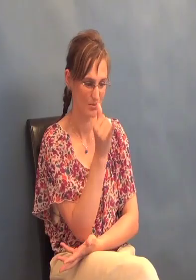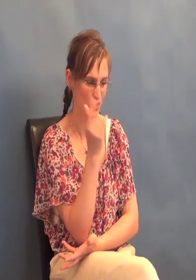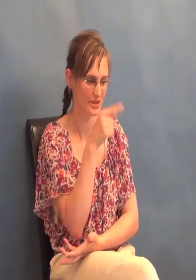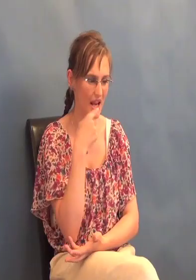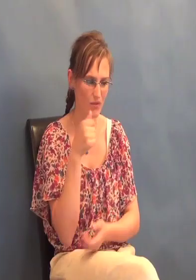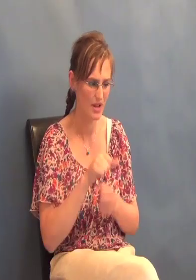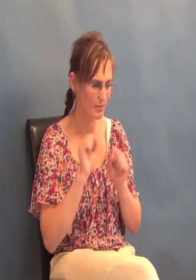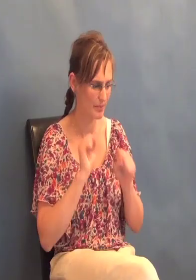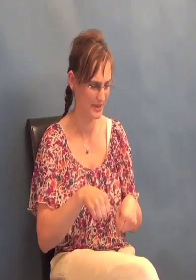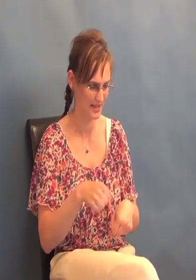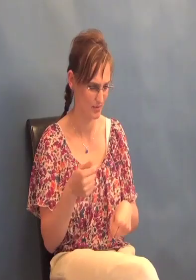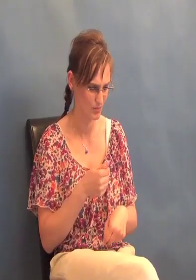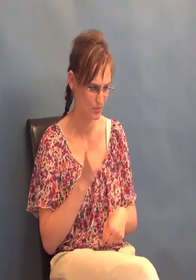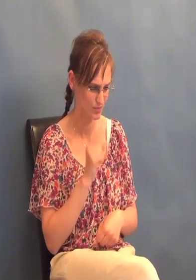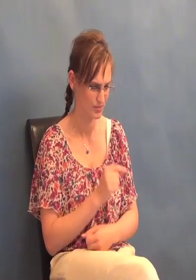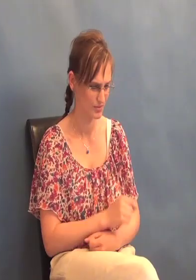Do lingwisty trzeba pójść, to pilne.